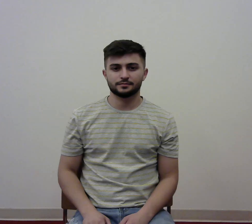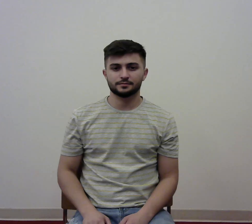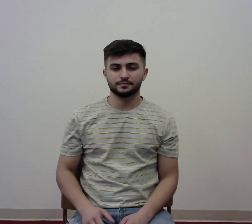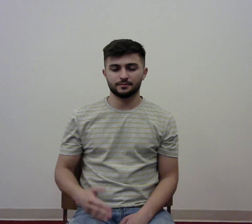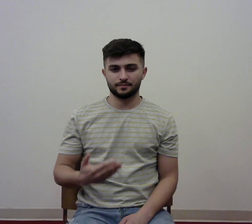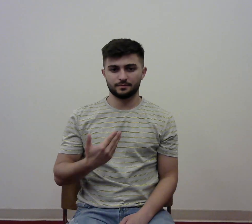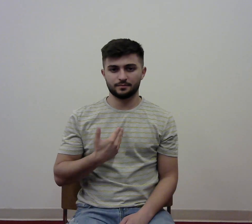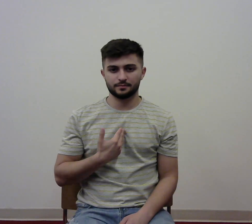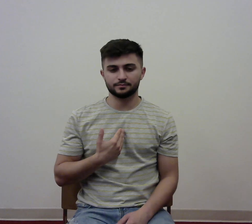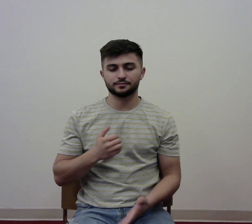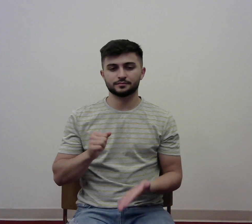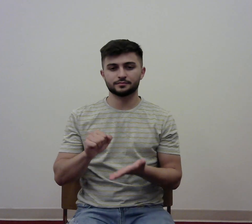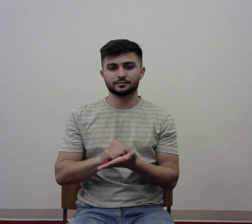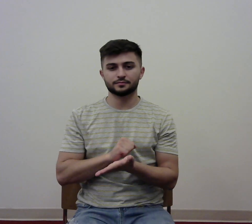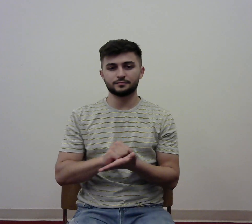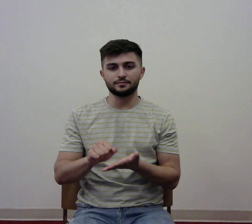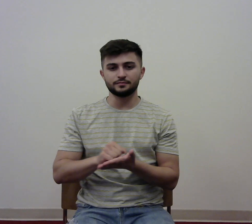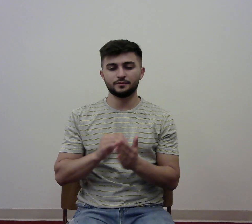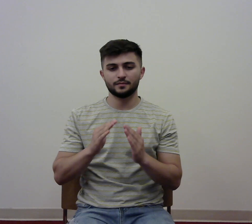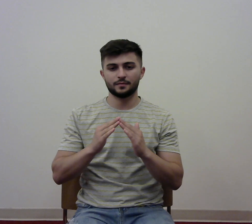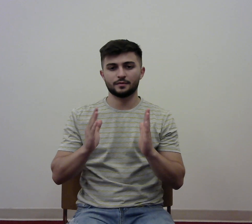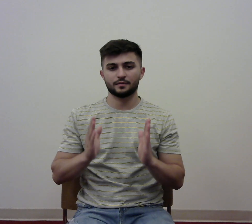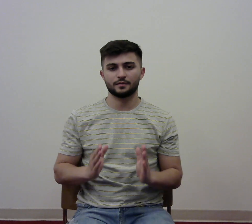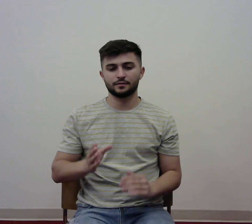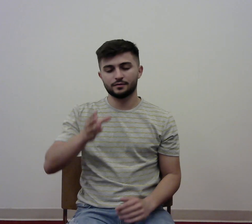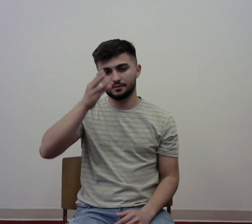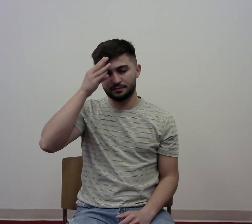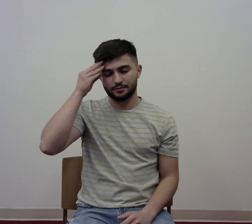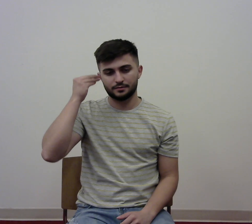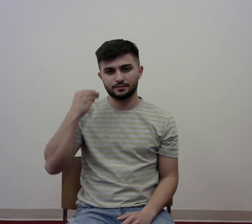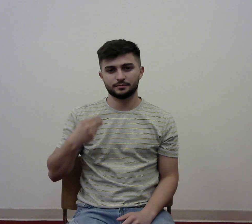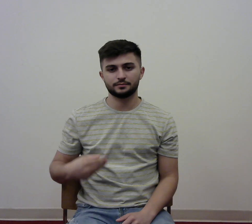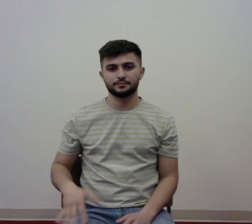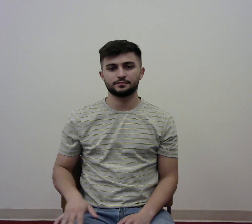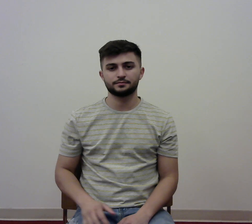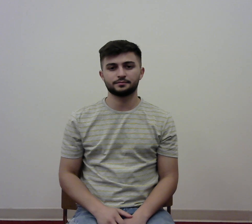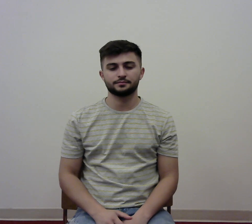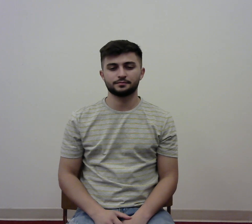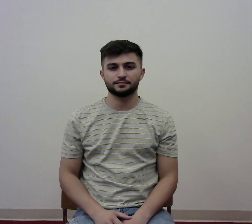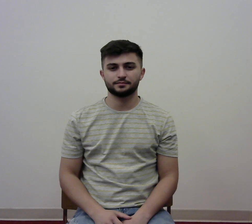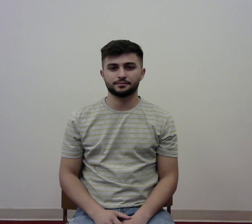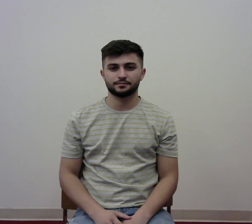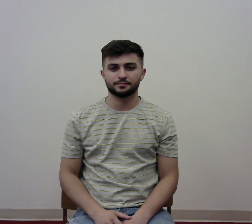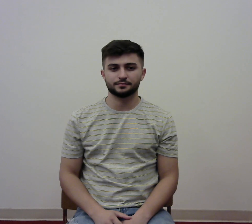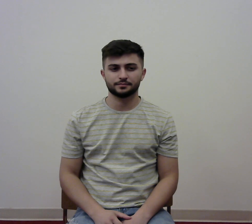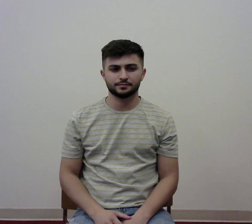Mən sənədlərimi evdə unutmuşam